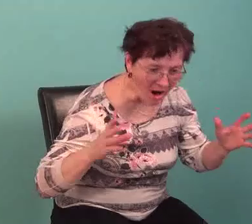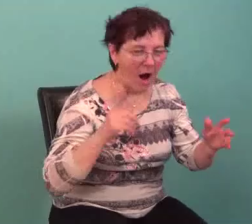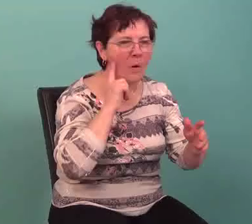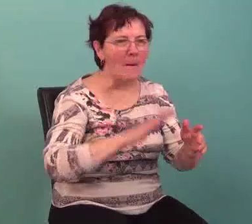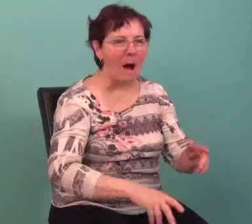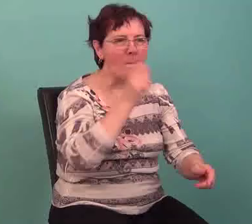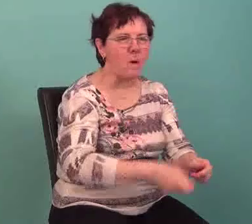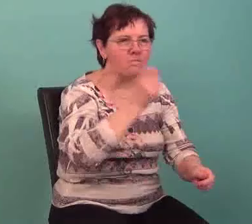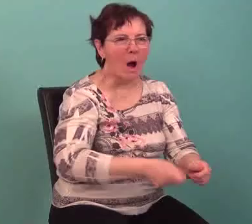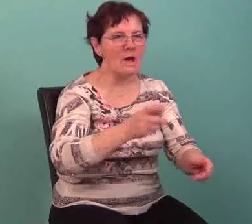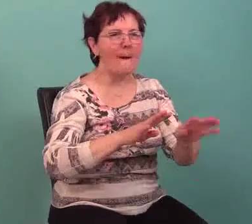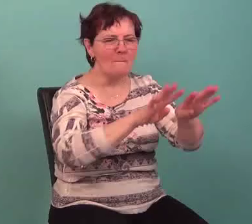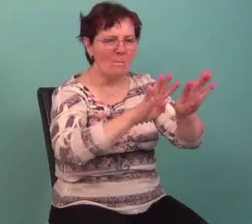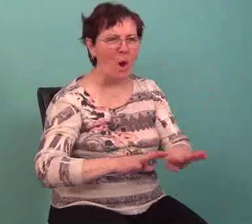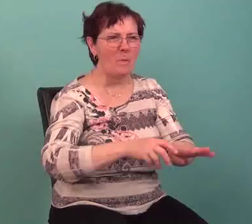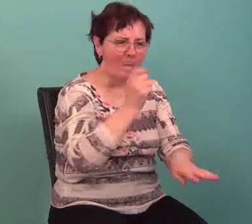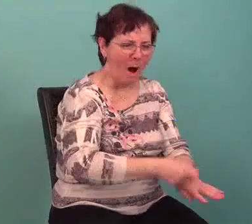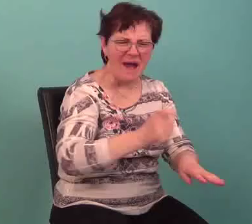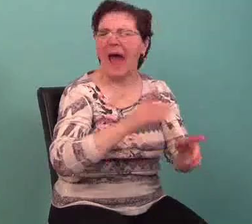Mały chłopiec gra na płocie jak na cymbałkach.